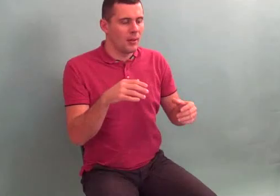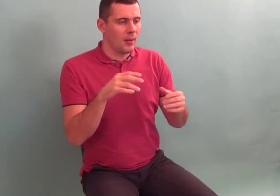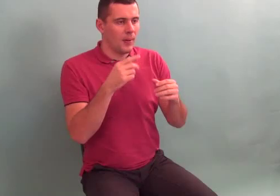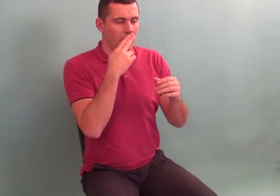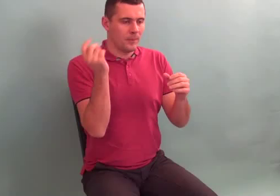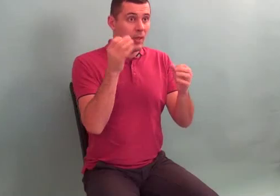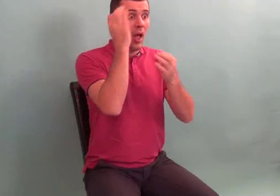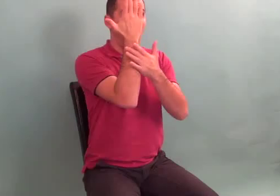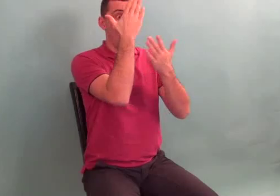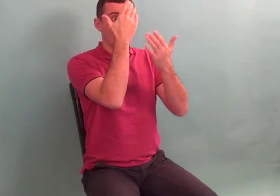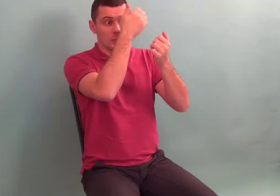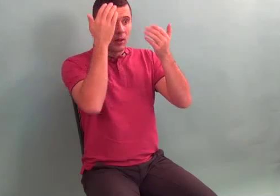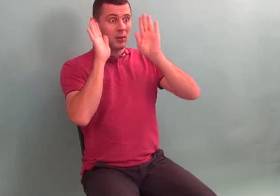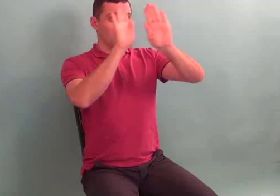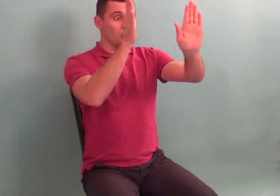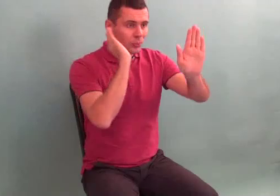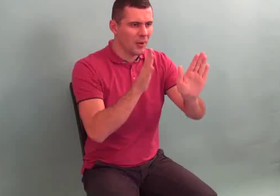Charlie Chaplin wstawił już szybę.